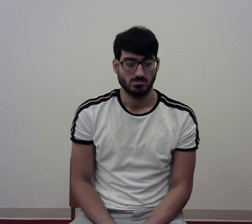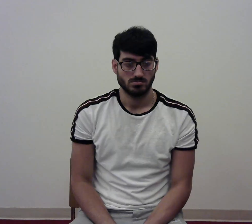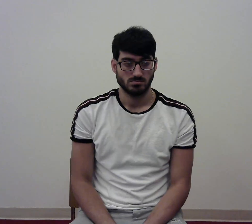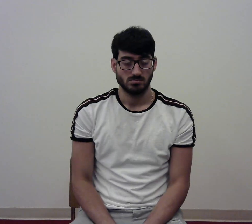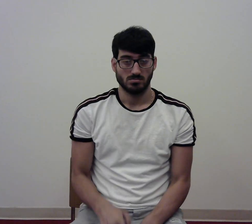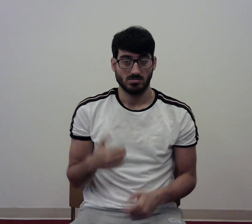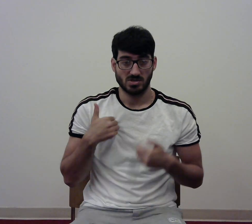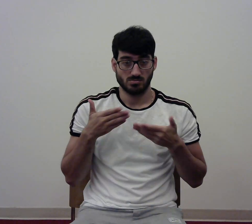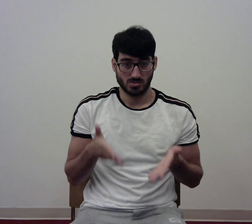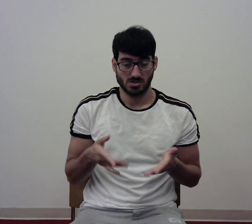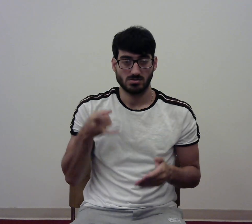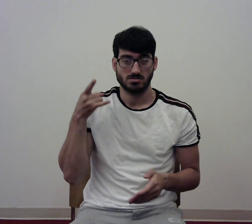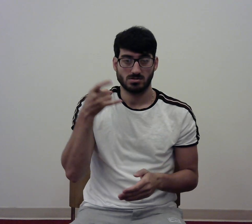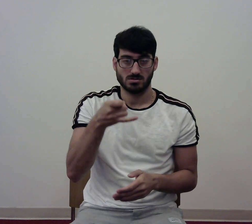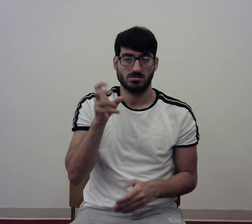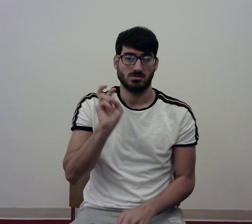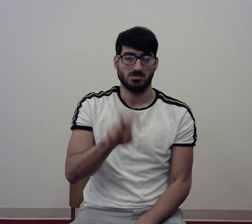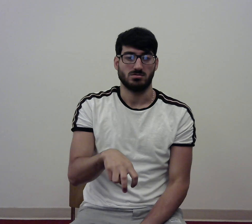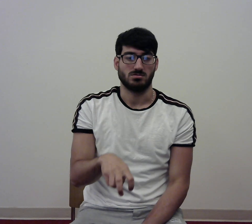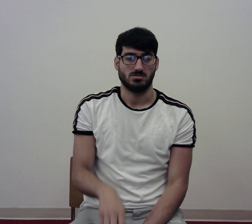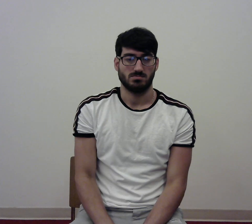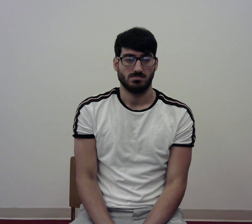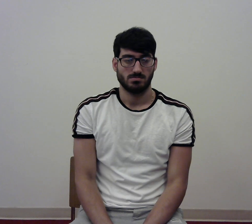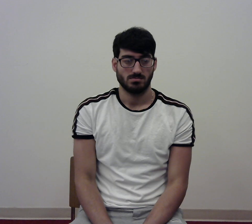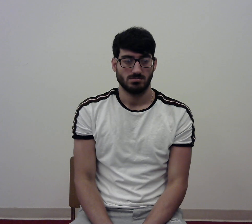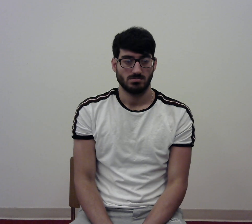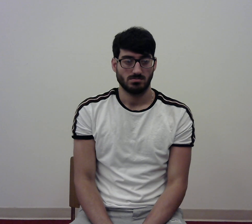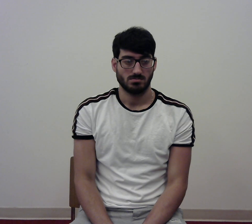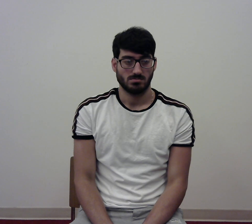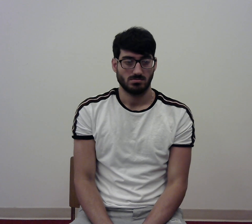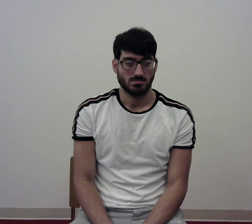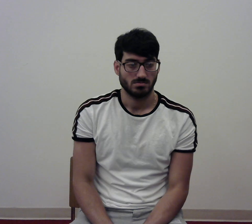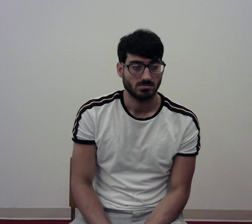Mən bura taksidə gəldim